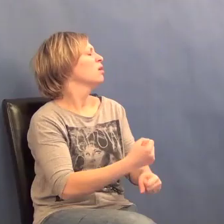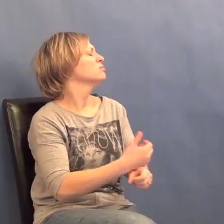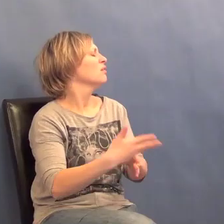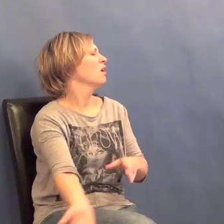Dalej!